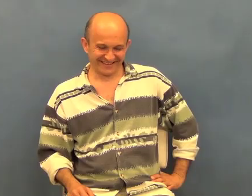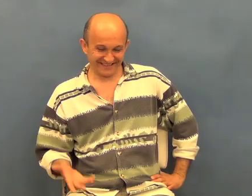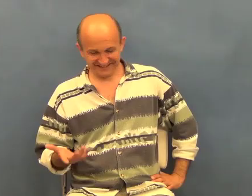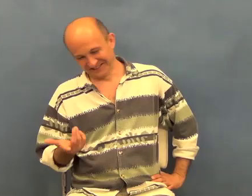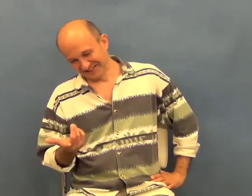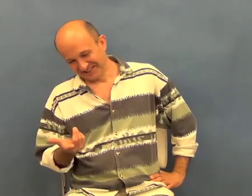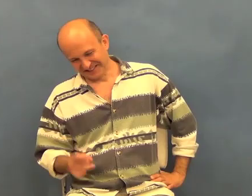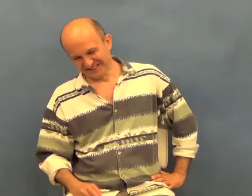Może.